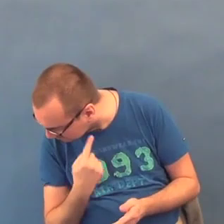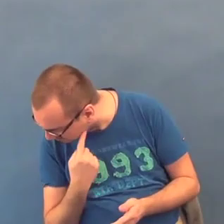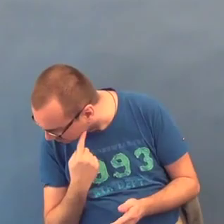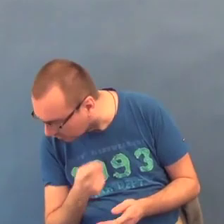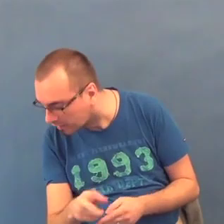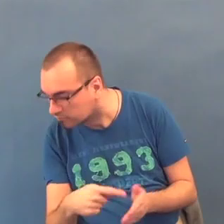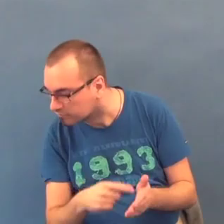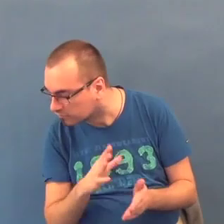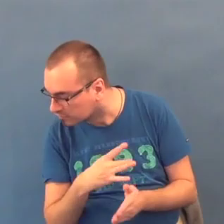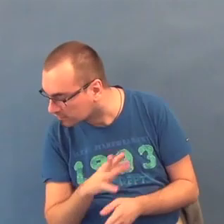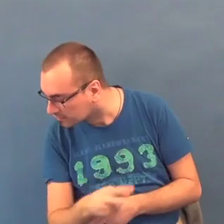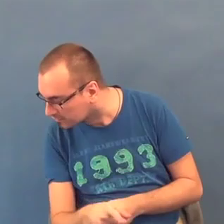Kiedy ty masz wolny termin?